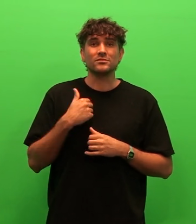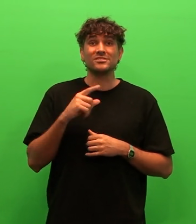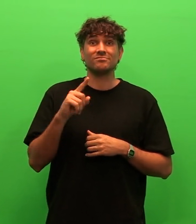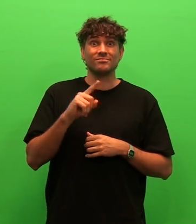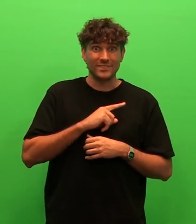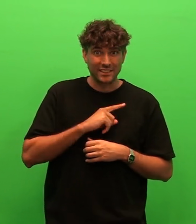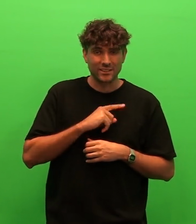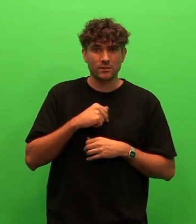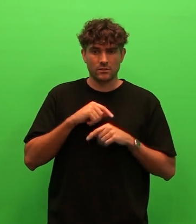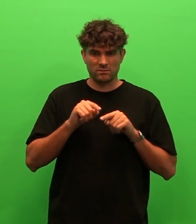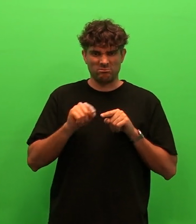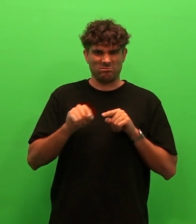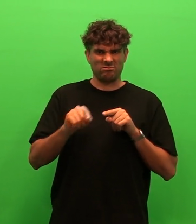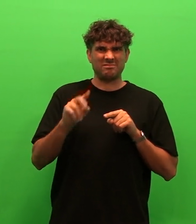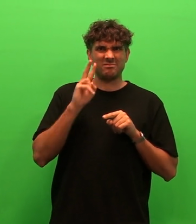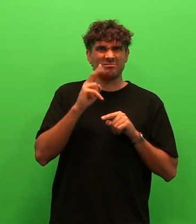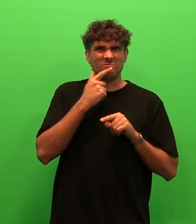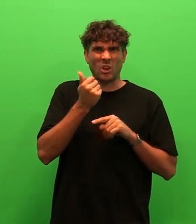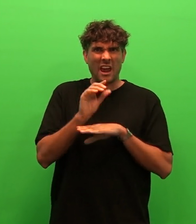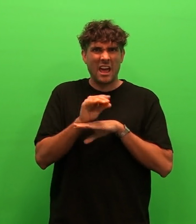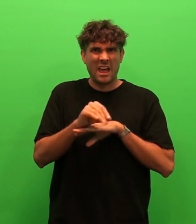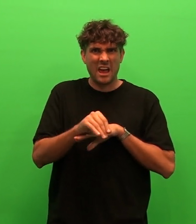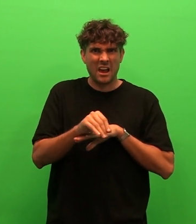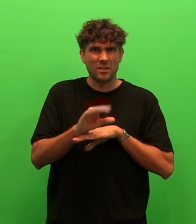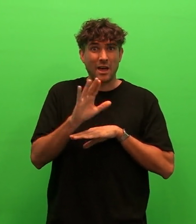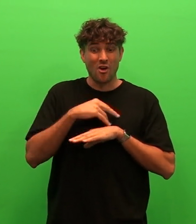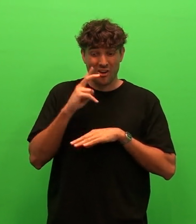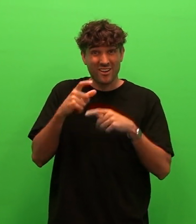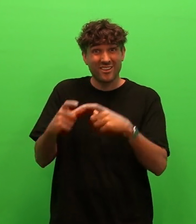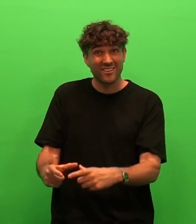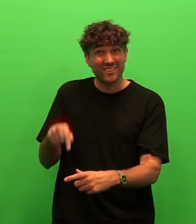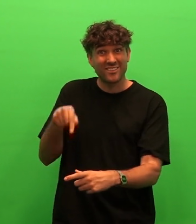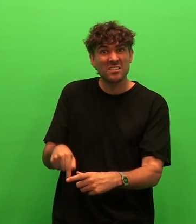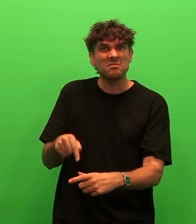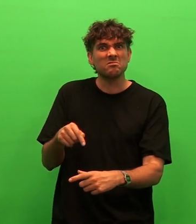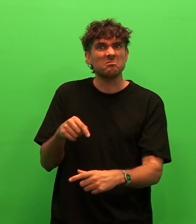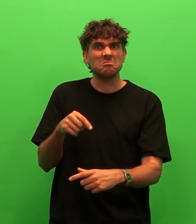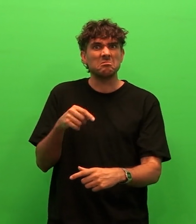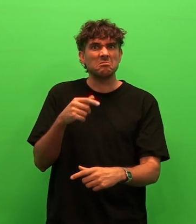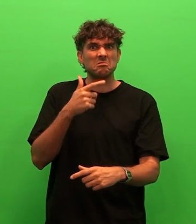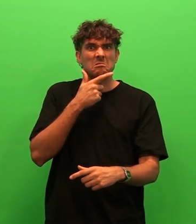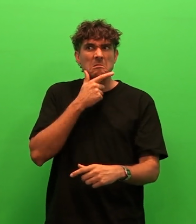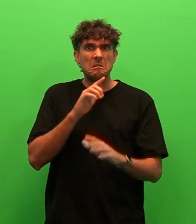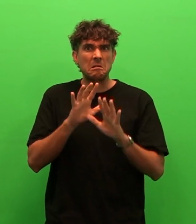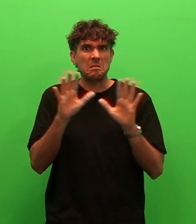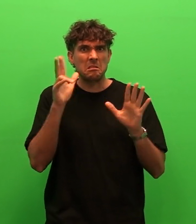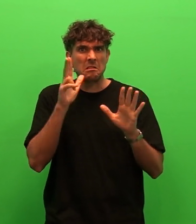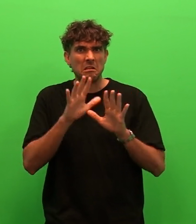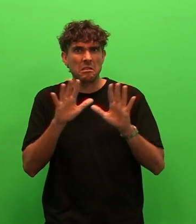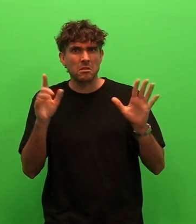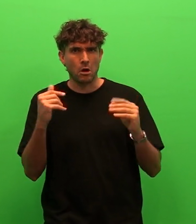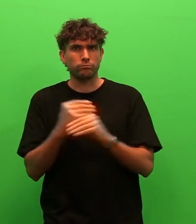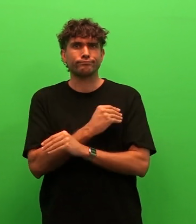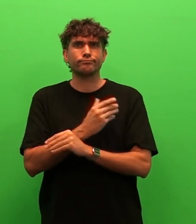Quan orino veig que el líquid que surt és d'un color ataronjat, però quan miro el líquid que hi ha al vàter veig que és més clar, de color groc clar, no coincideix.